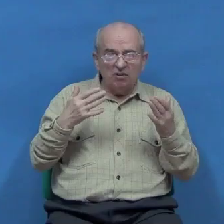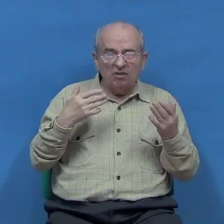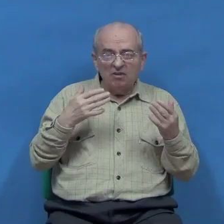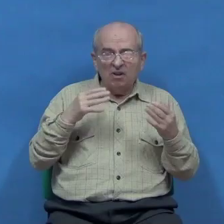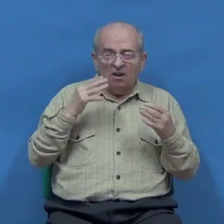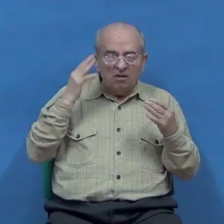Mieszkali w hotelu.